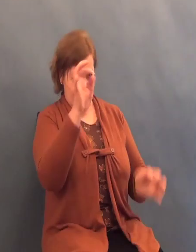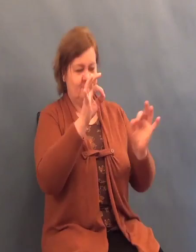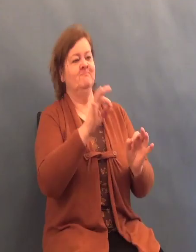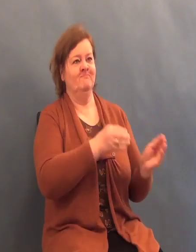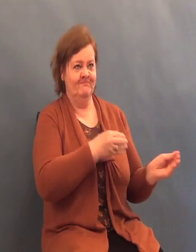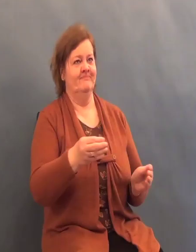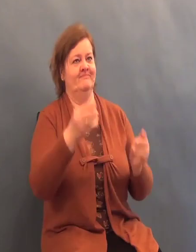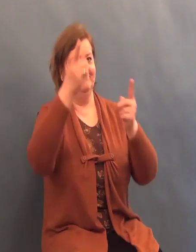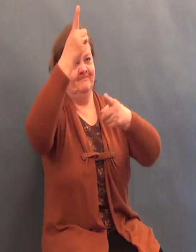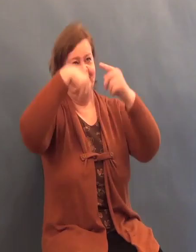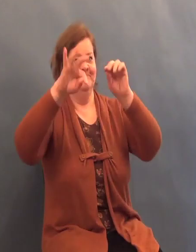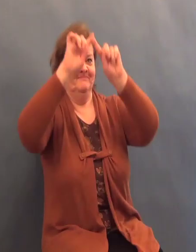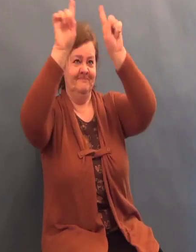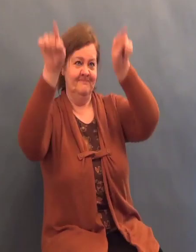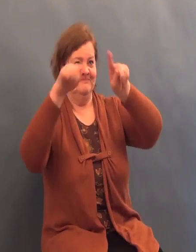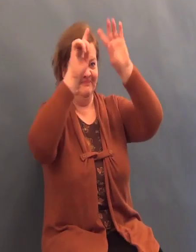Przynosi szybę, wymienia okno i montuje je.